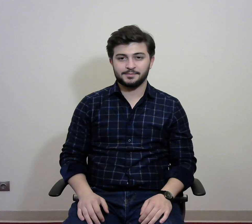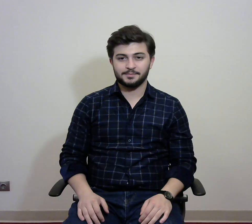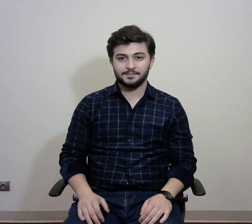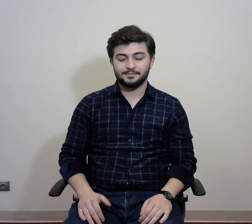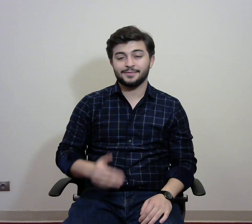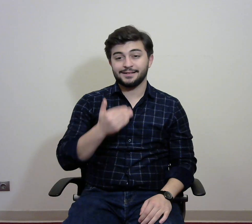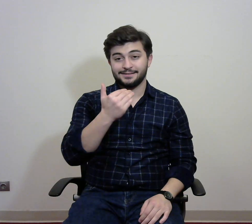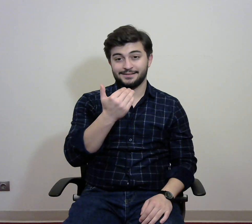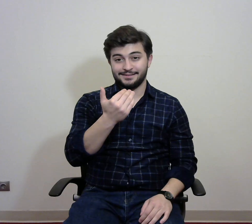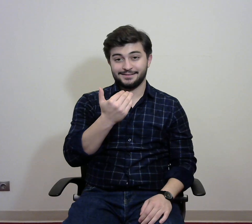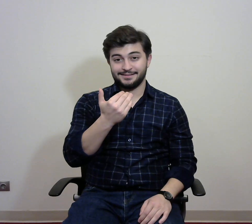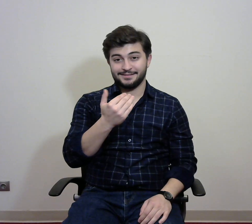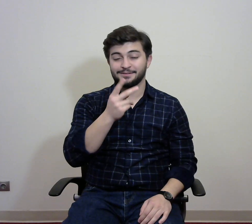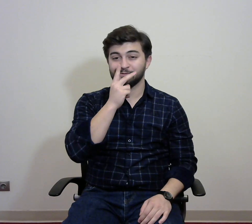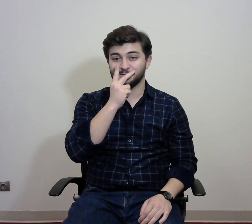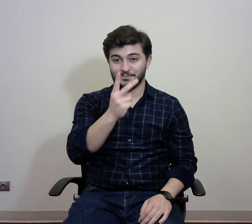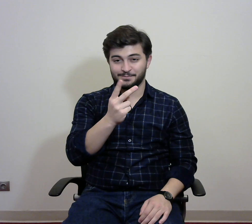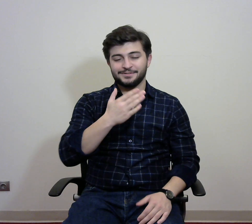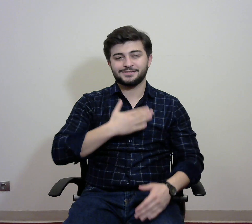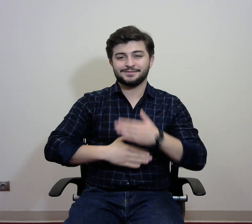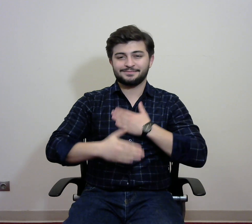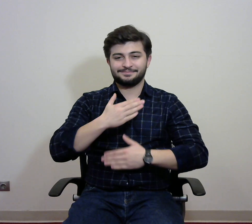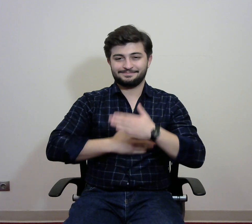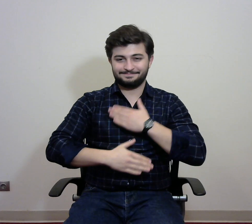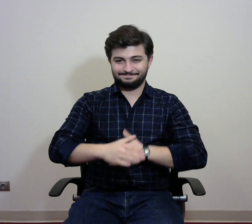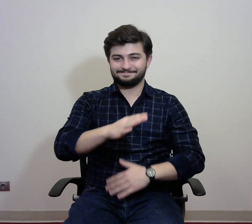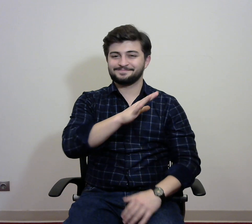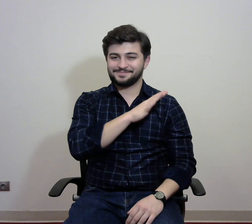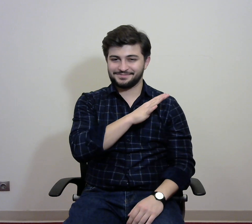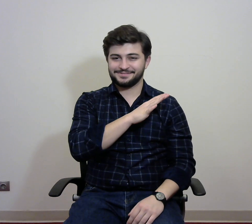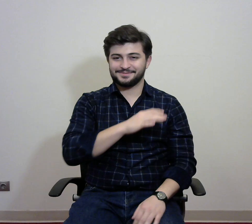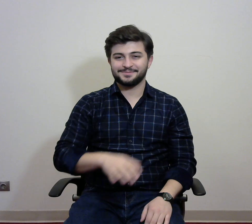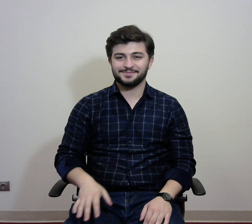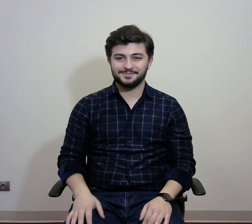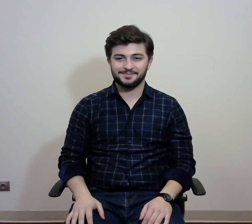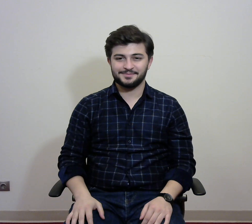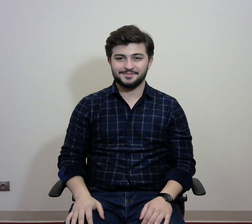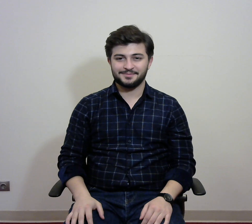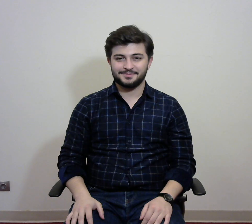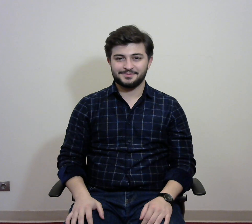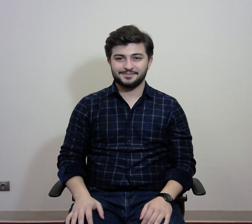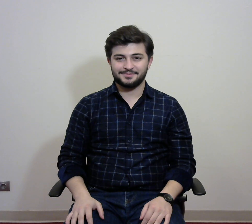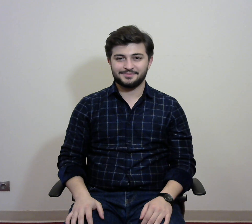Sizi görməyimə şad oldum